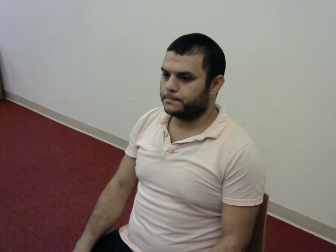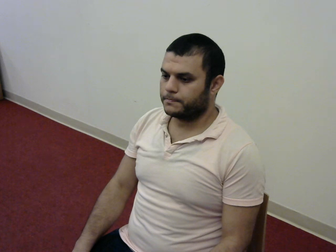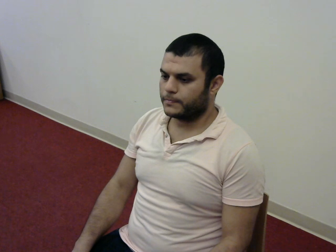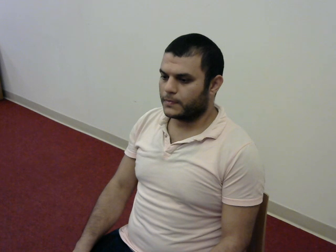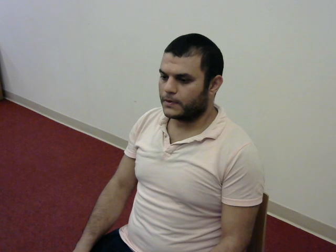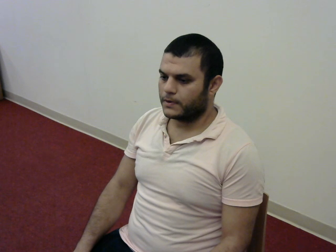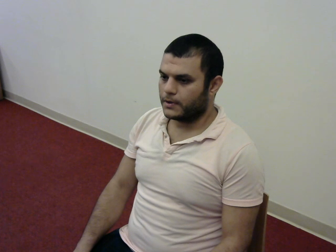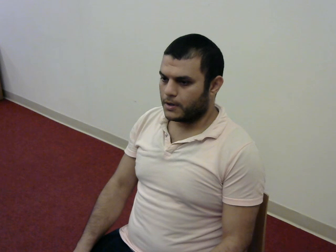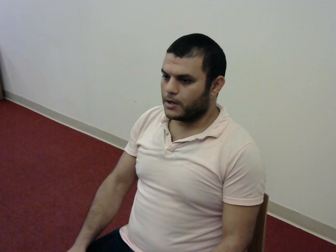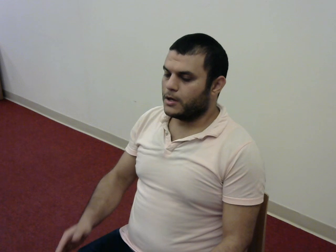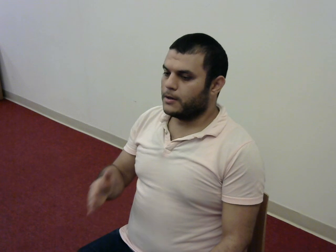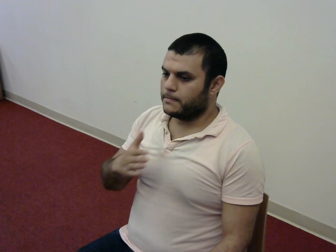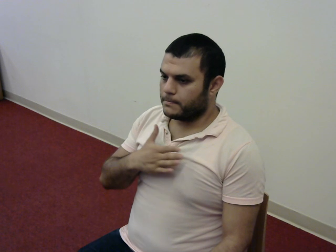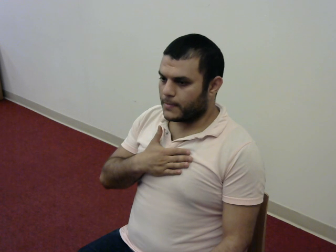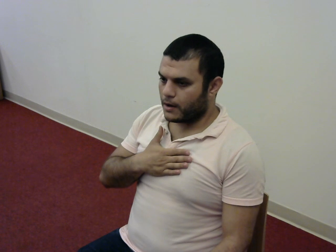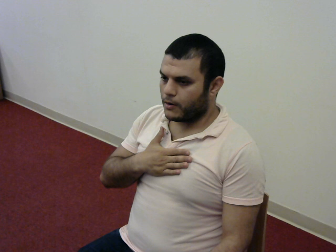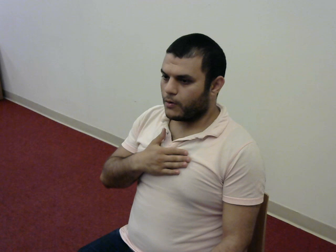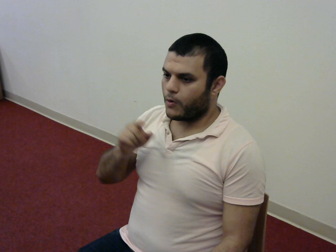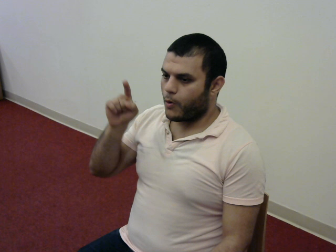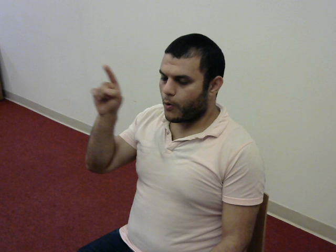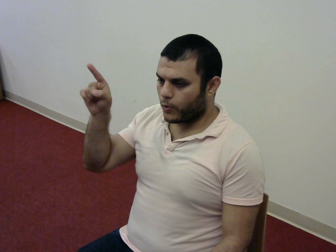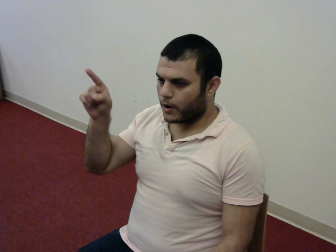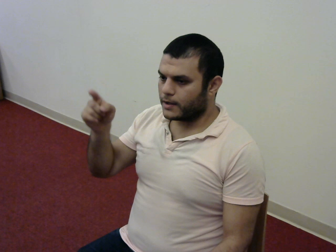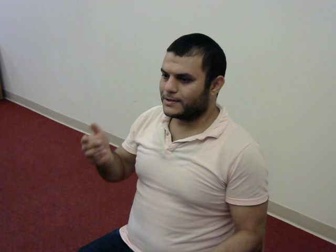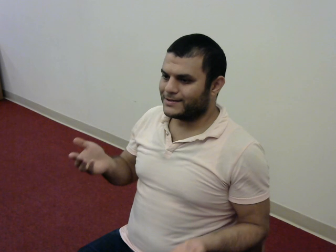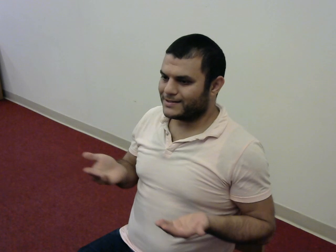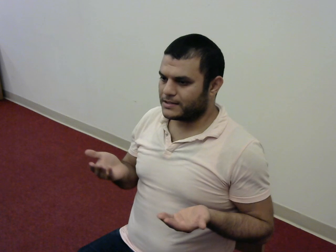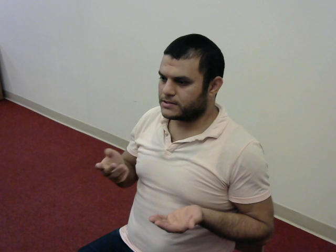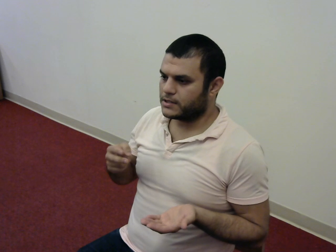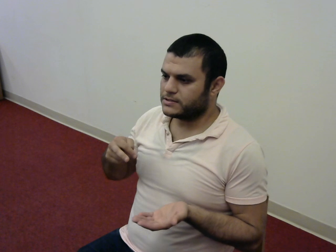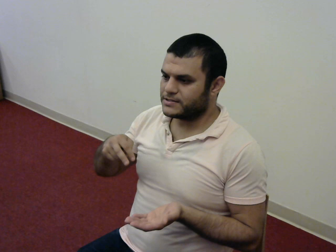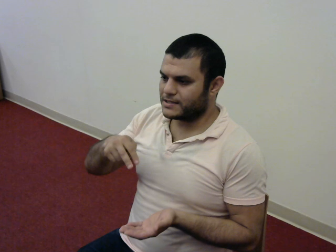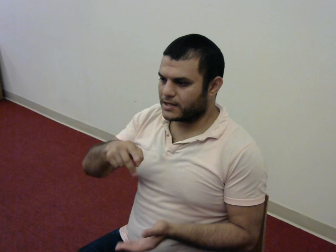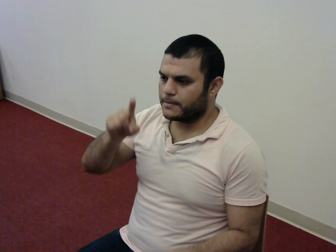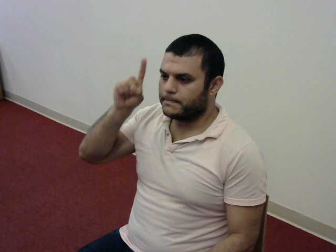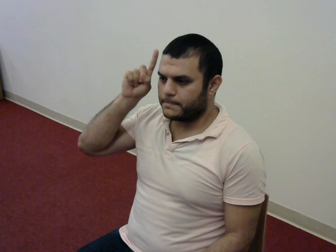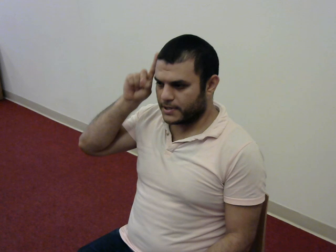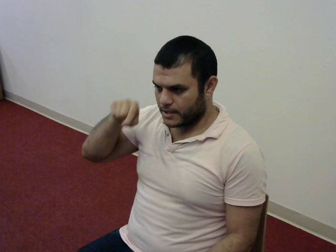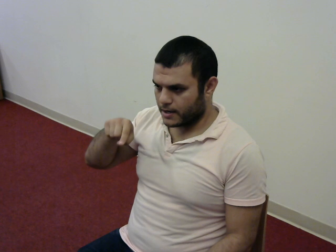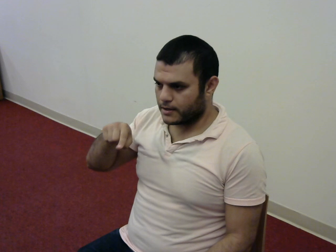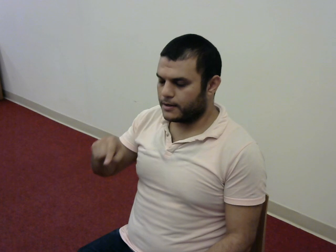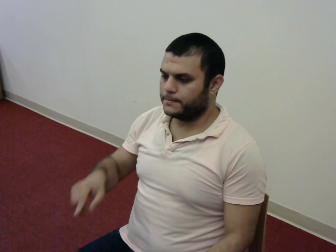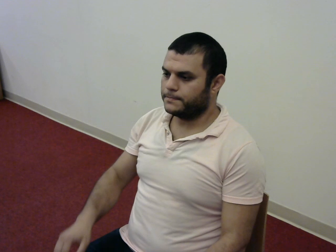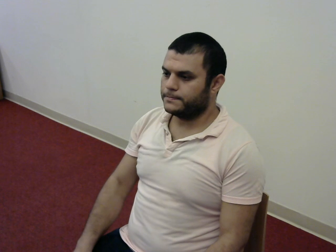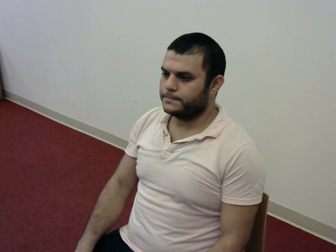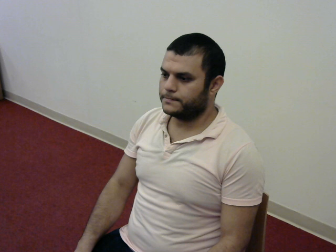Mən ora necə gedə bilərəm?